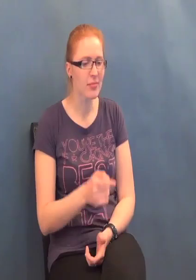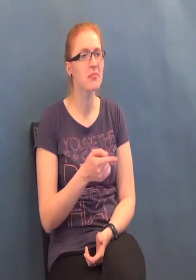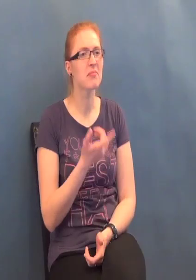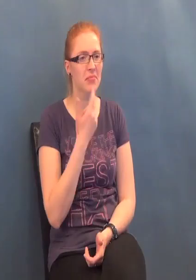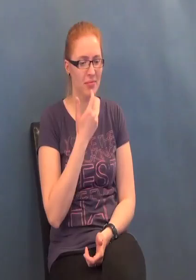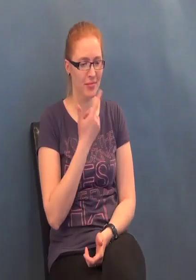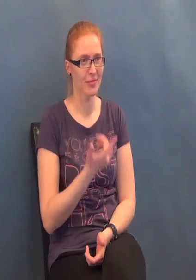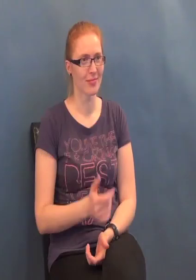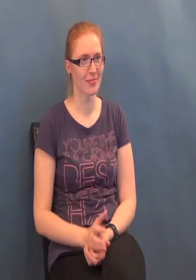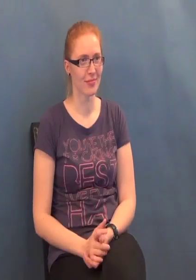Co to jest?